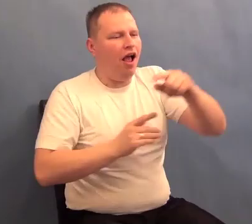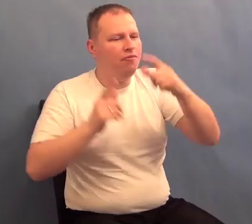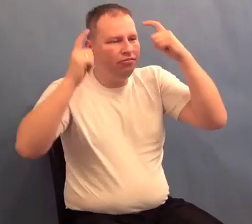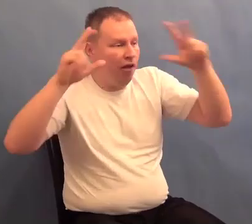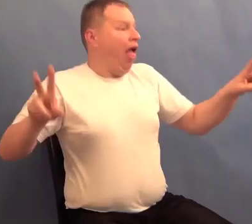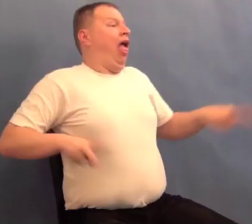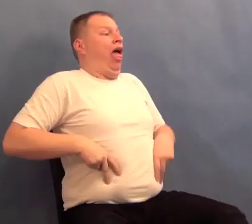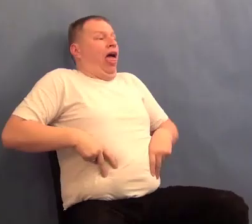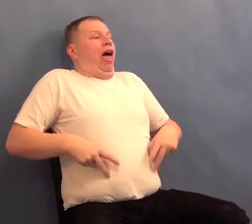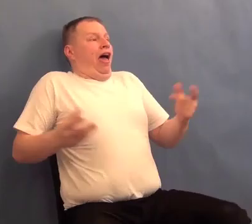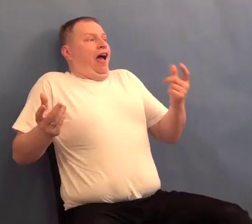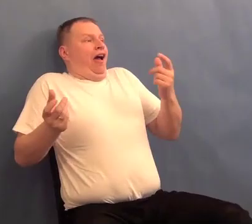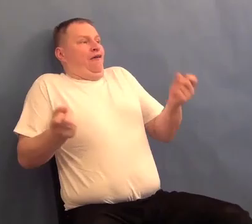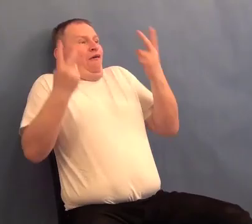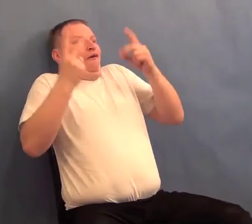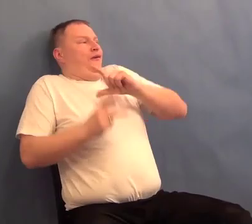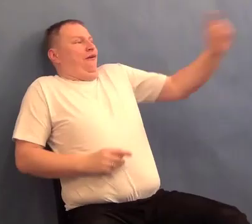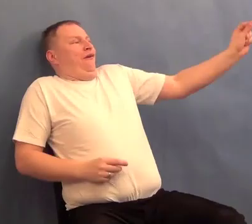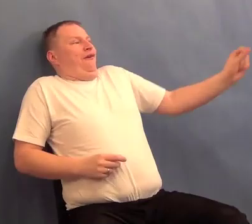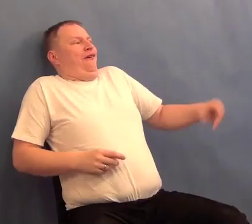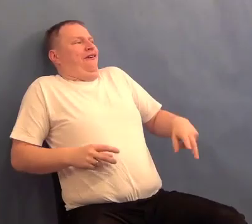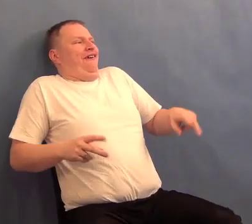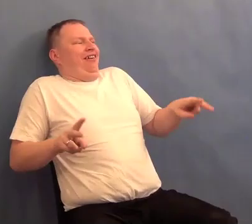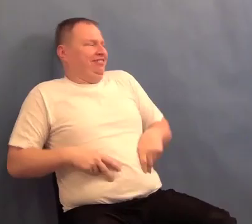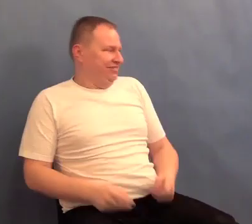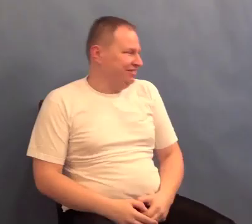A ta Myszki Miki jest przerażona, bo duch idzie.